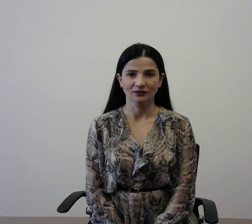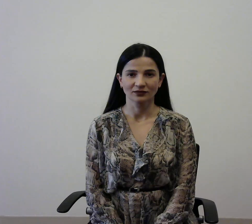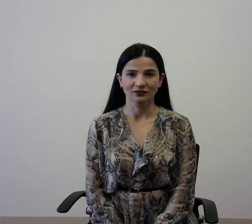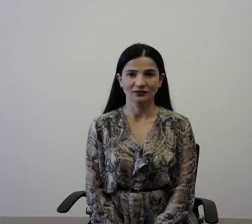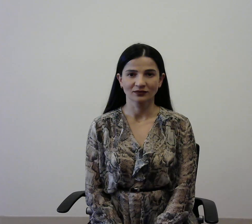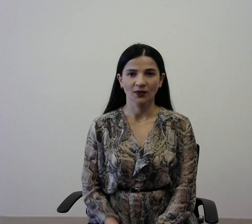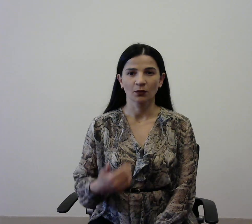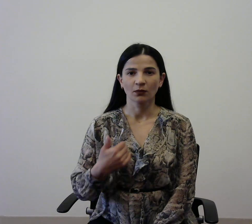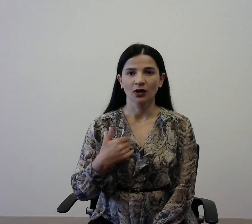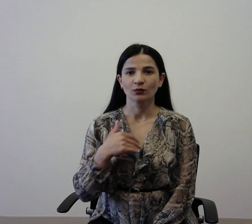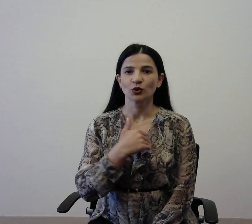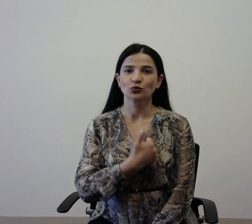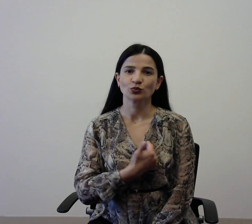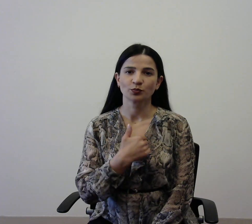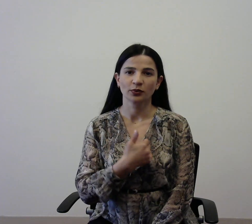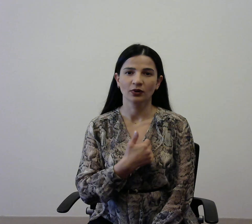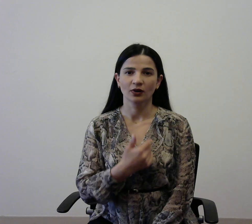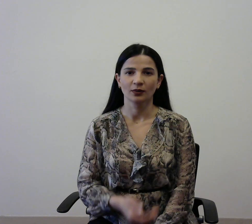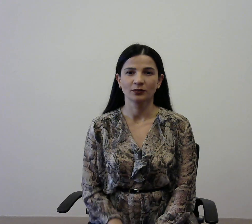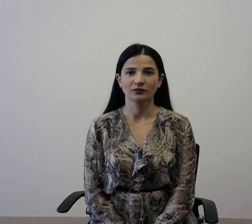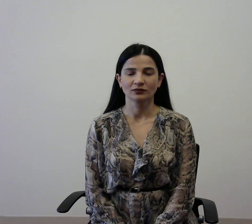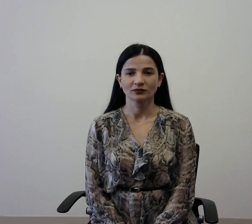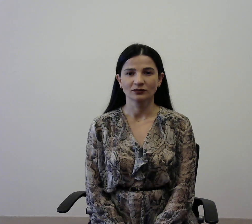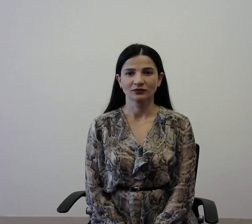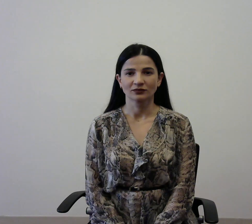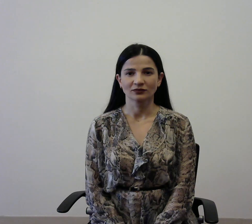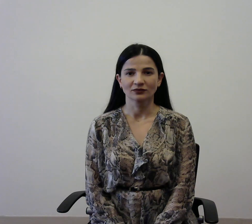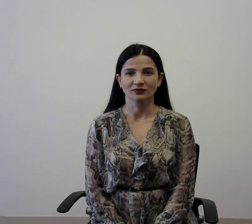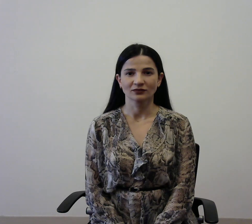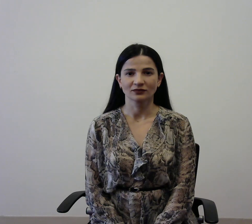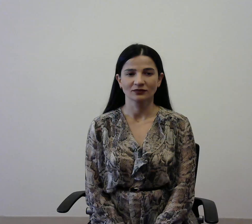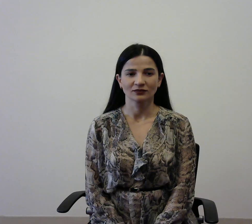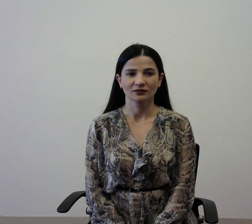Mən subayam